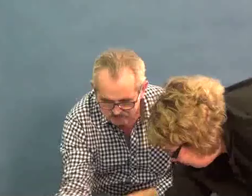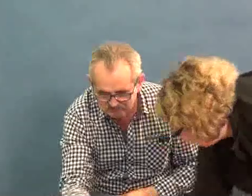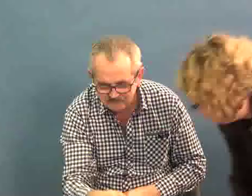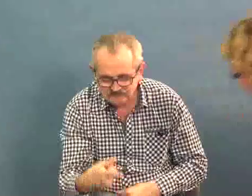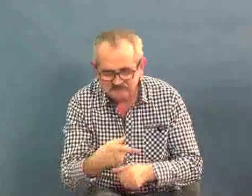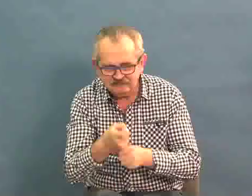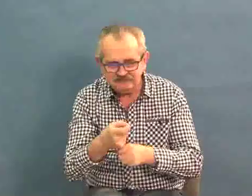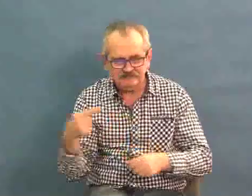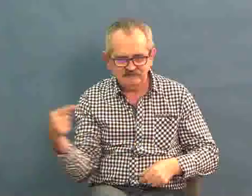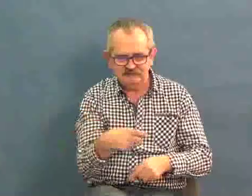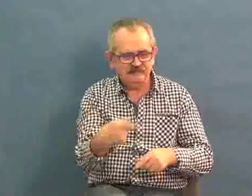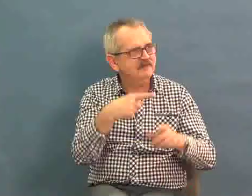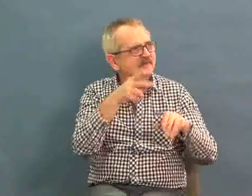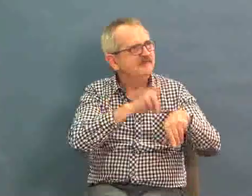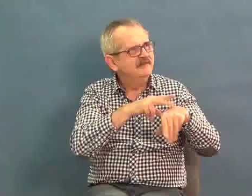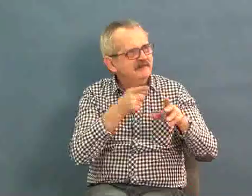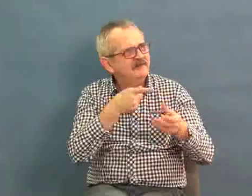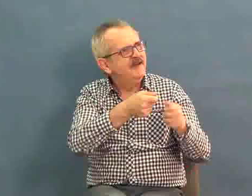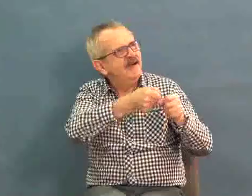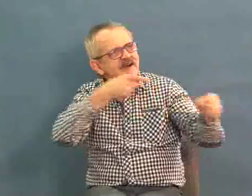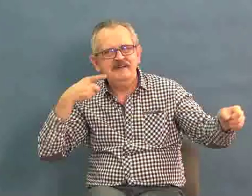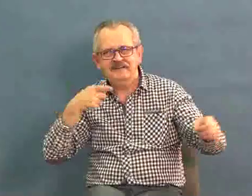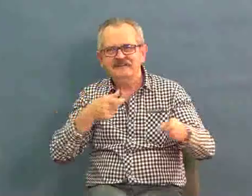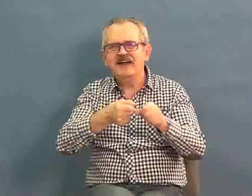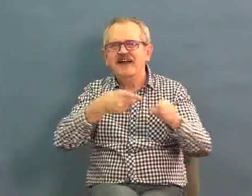Wskazówka zegara jak strzała z łuku.